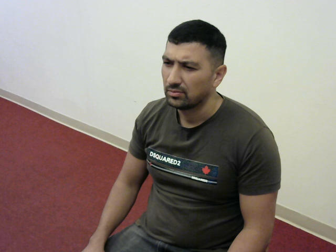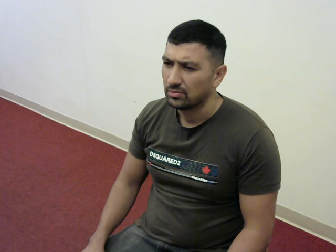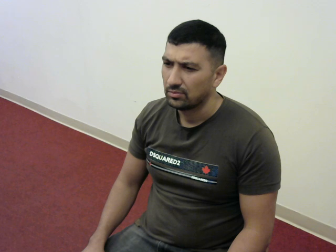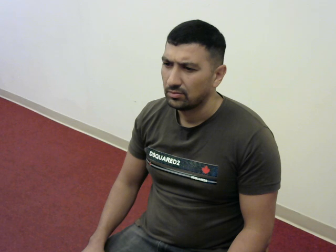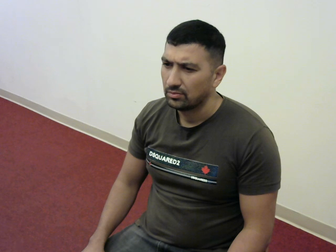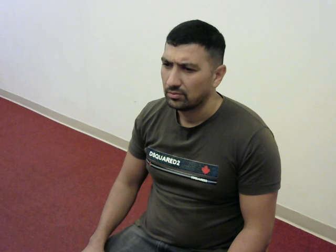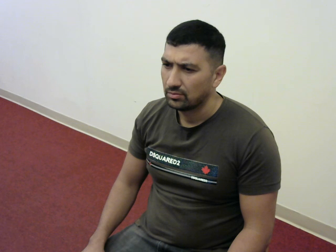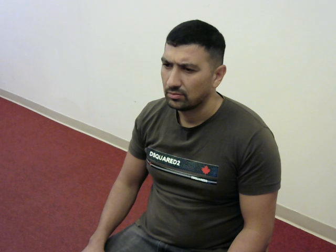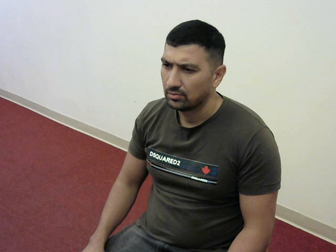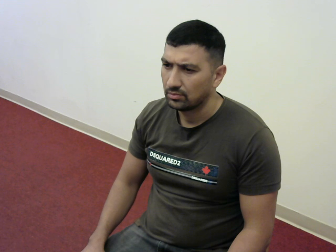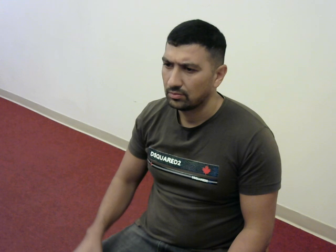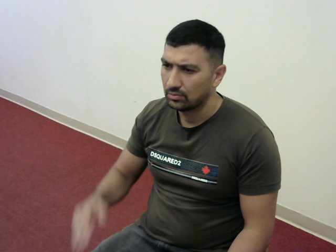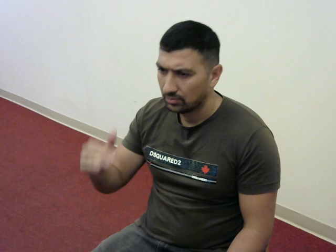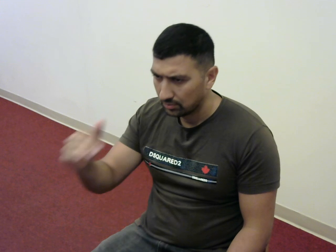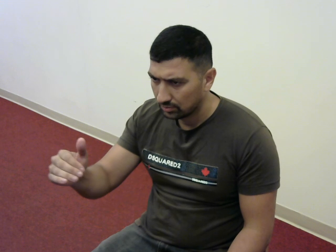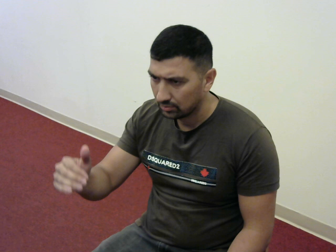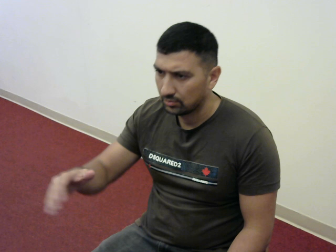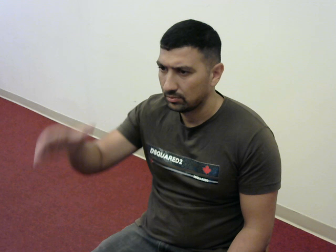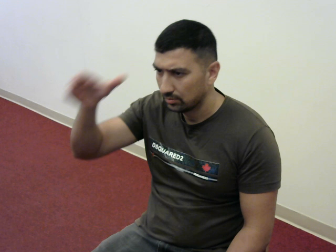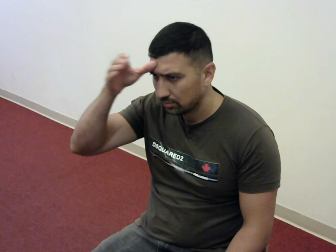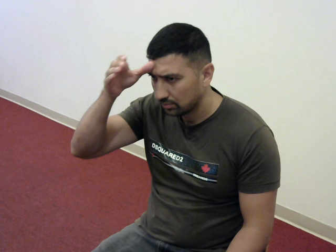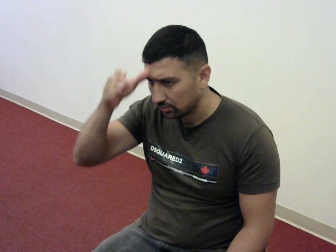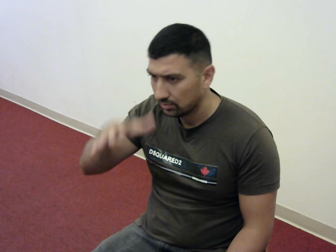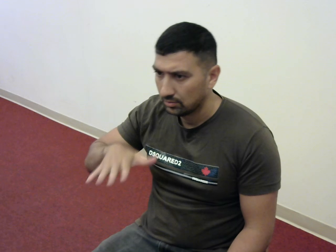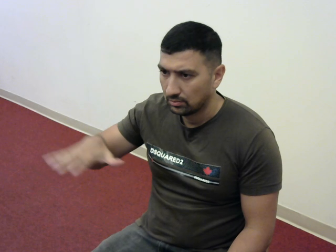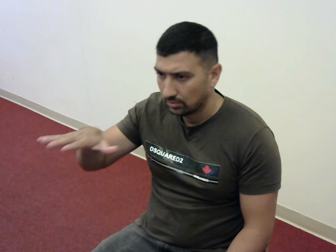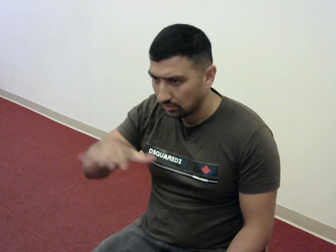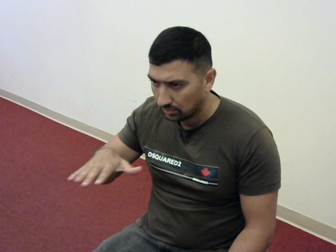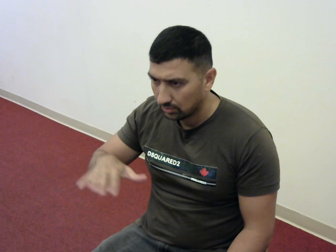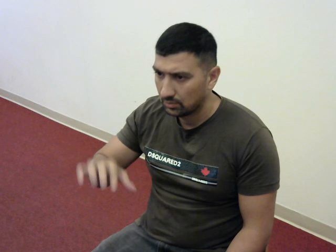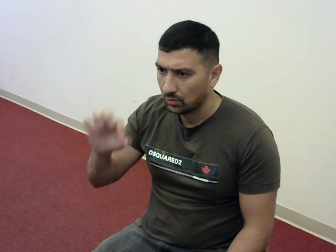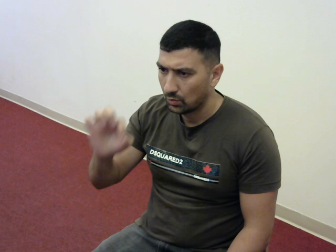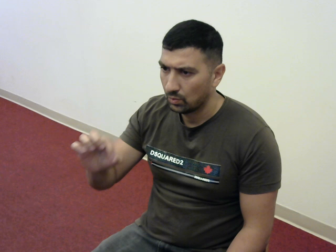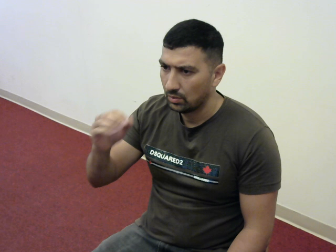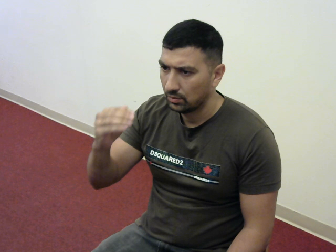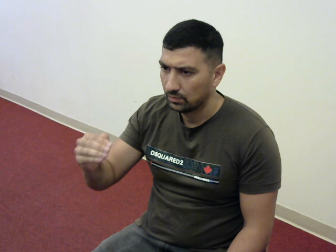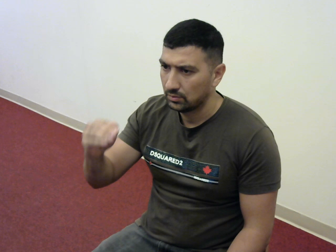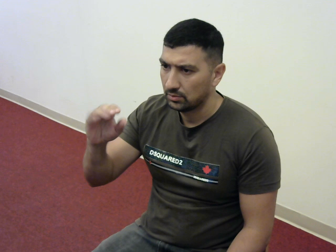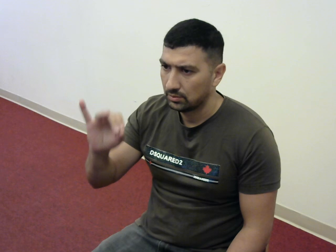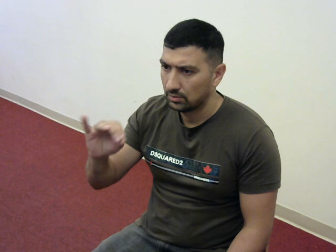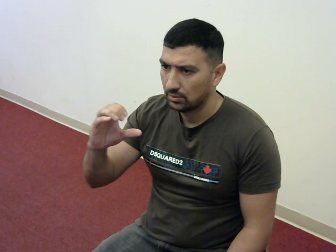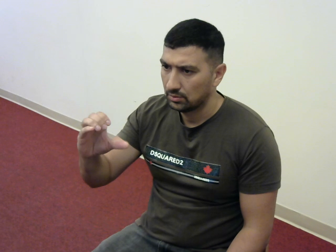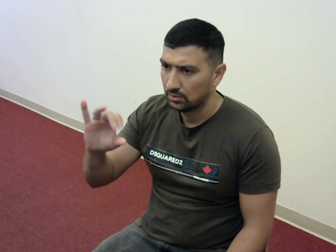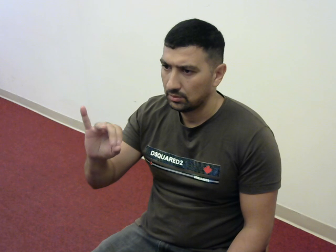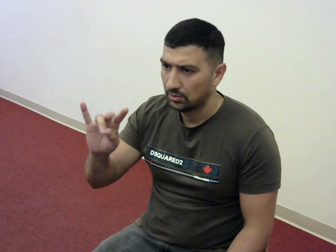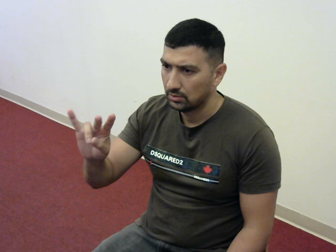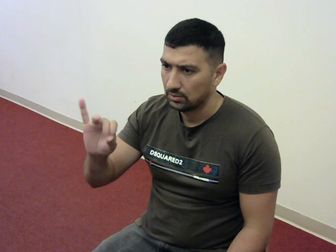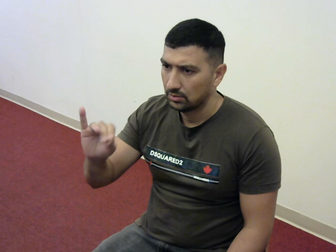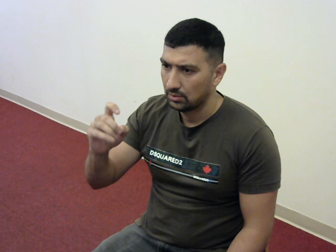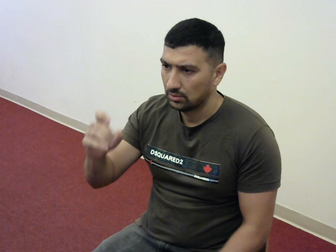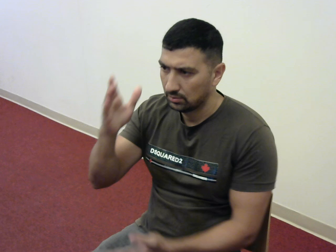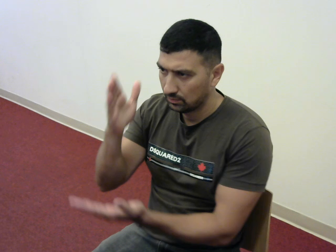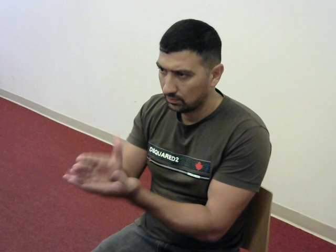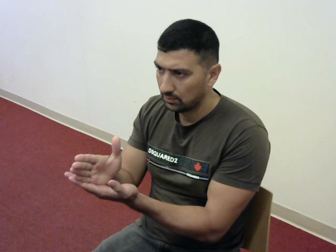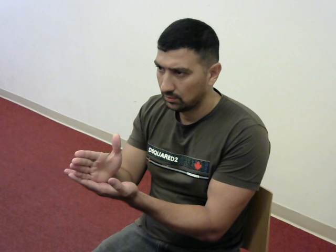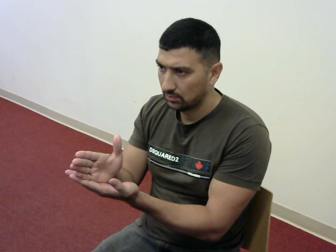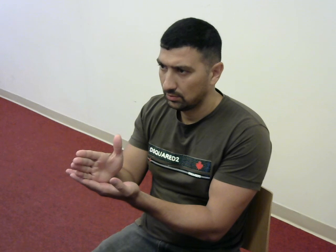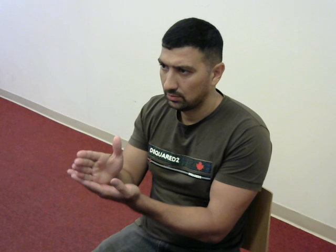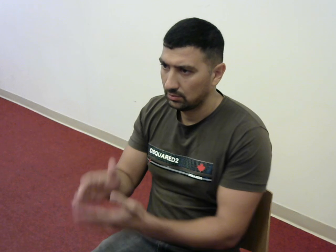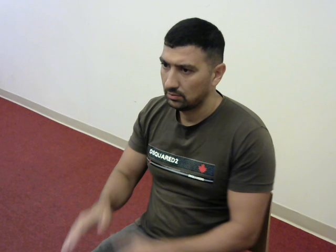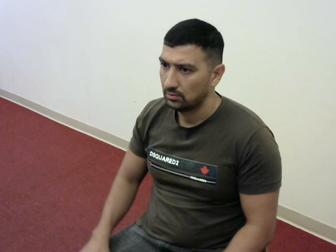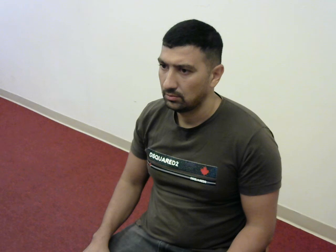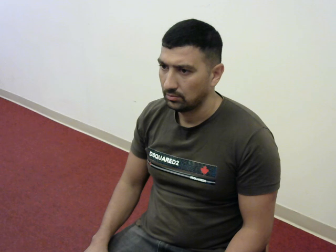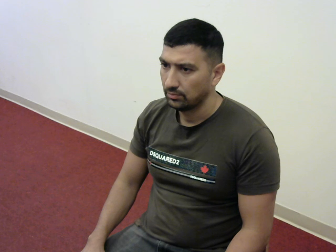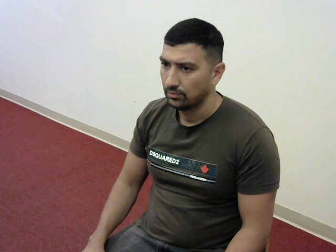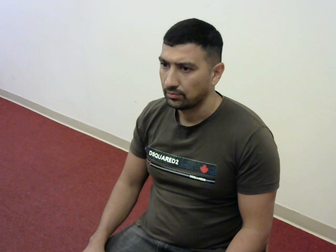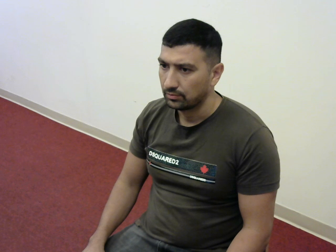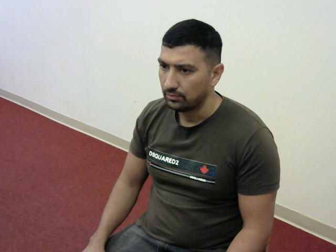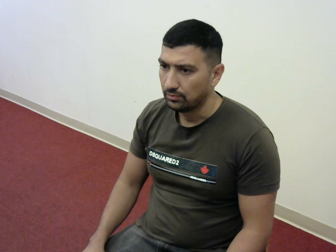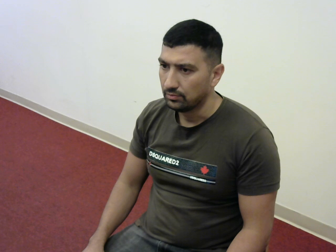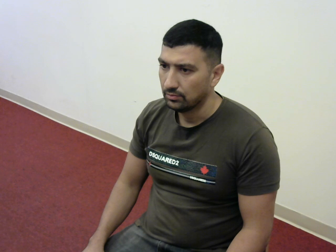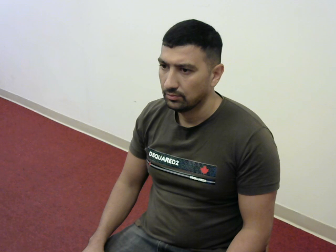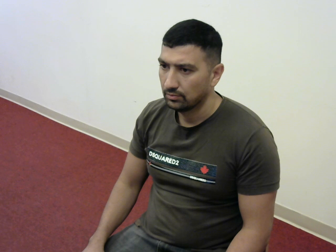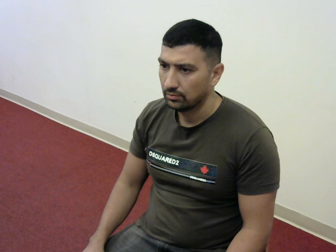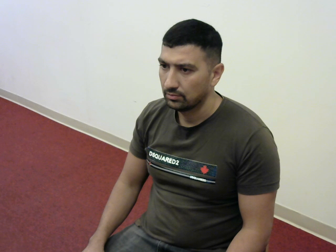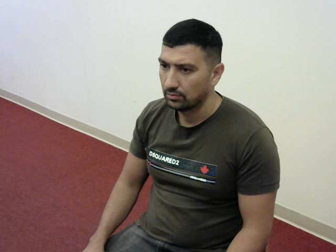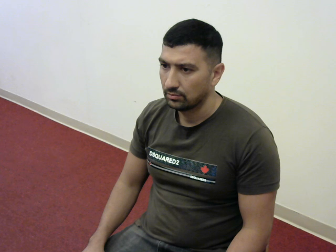Sizin Elmlər Akademiyası tərəfdə ofisiniz varmı?